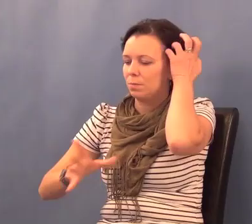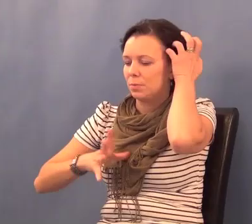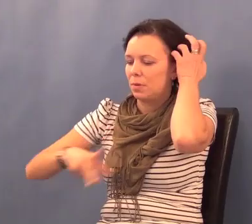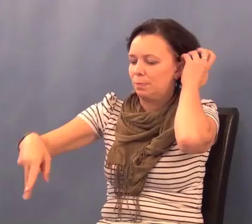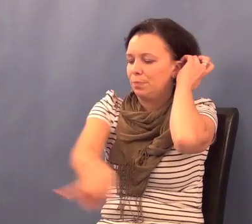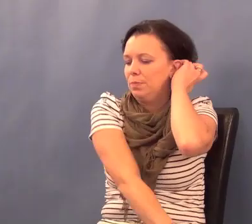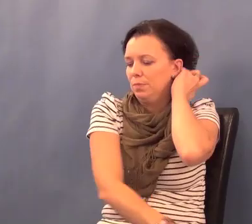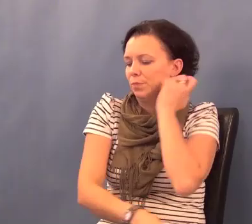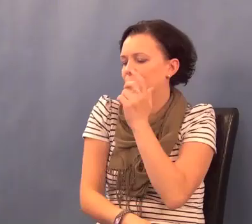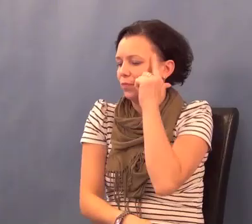Jest niebezpieczeństwo upadku.